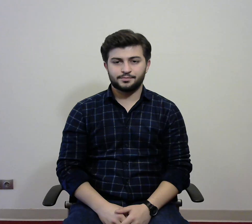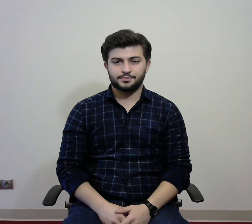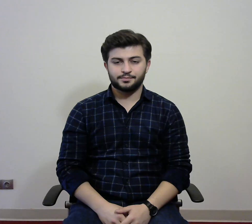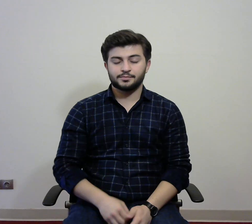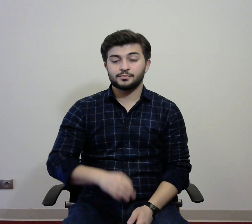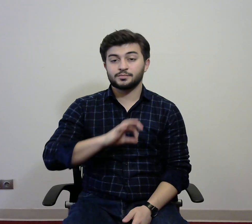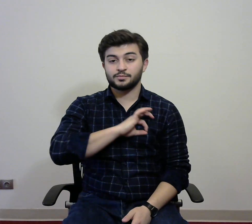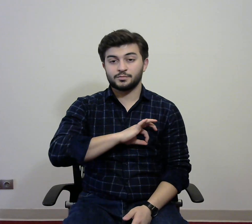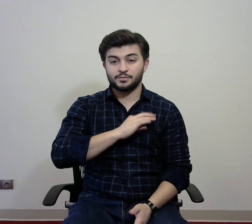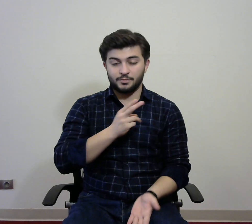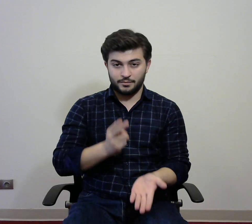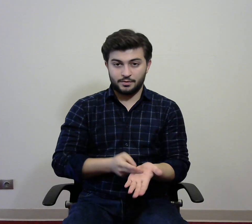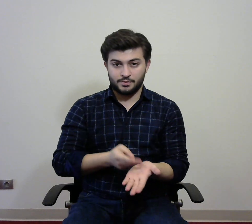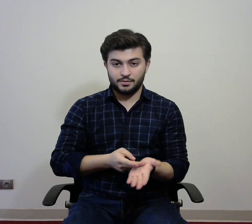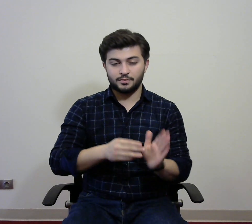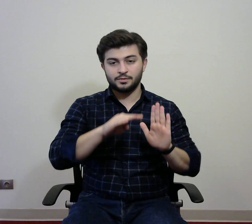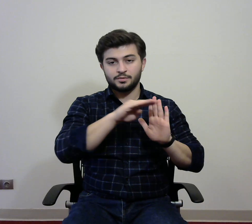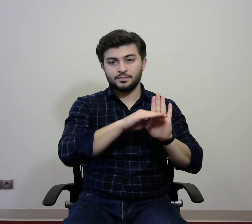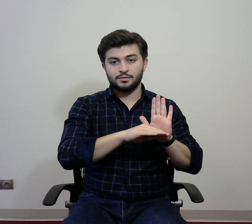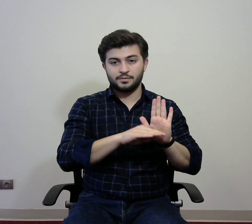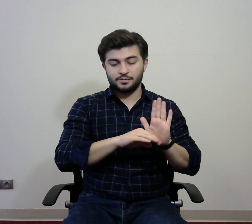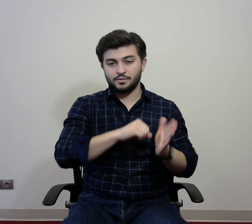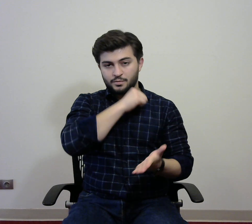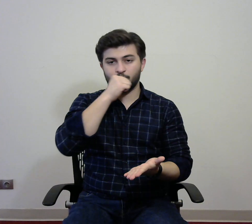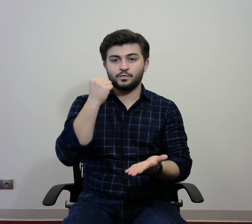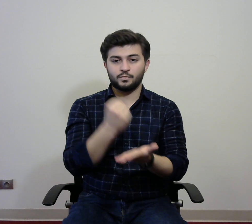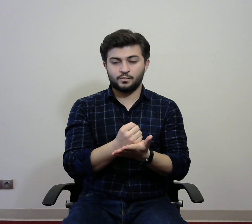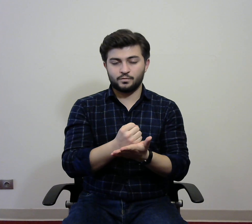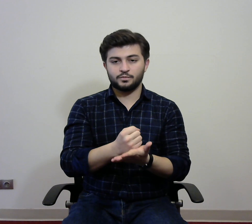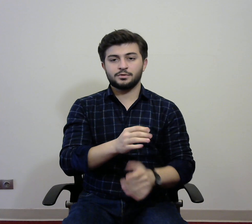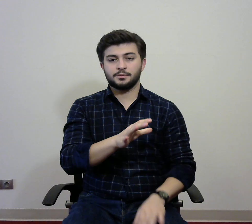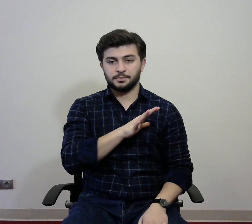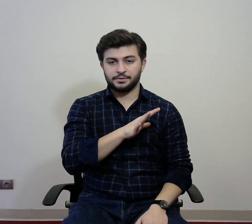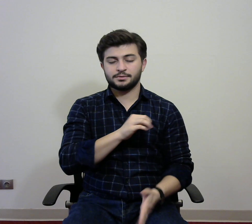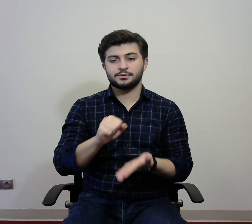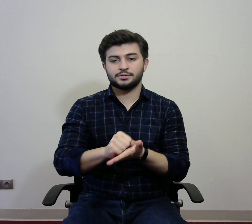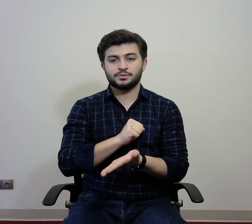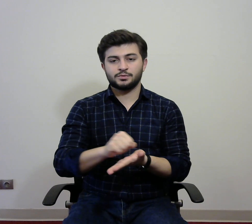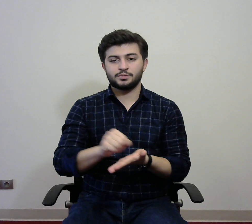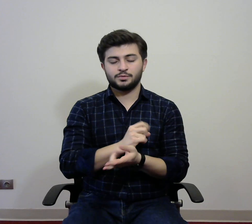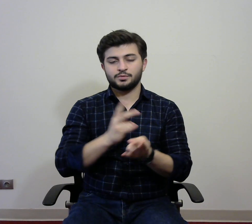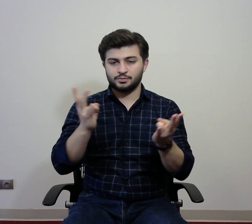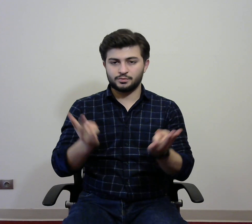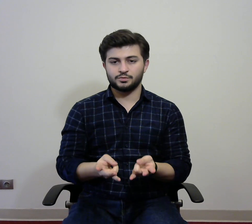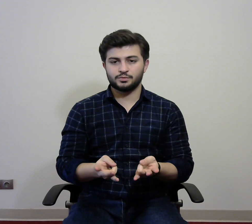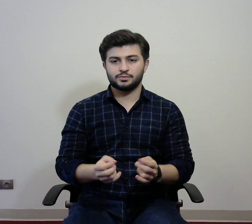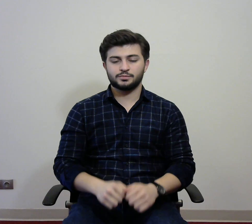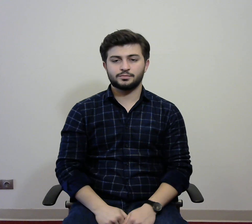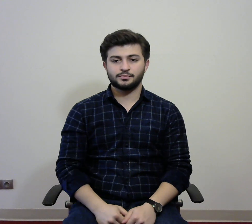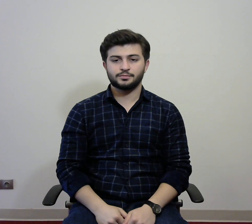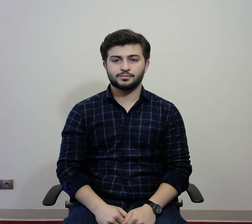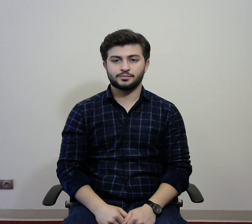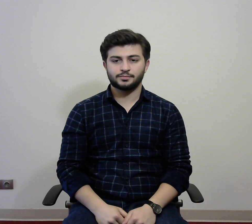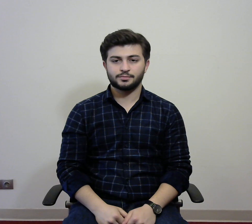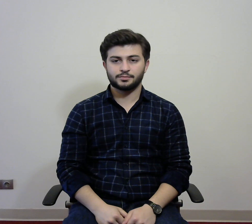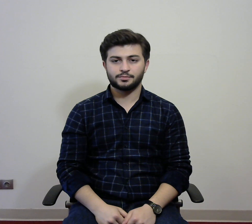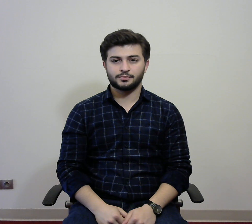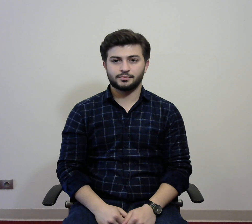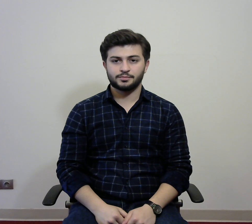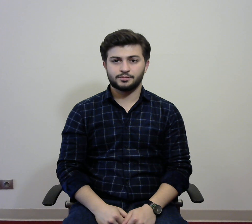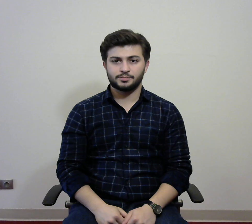Notarial qaydada təsdiq olunmuş sənədlər lazımdır